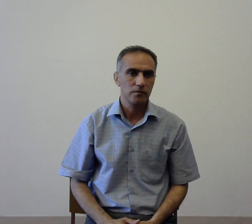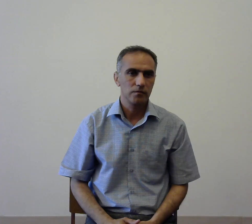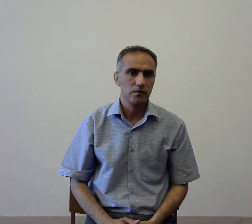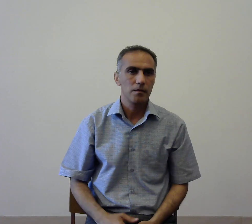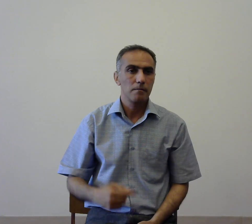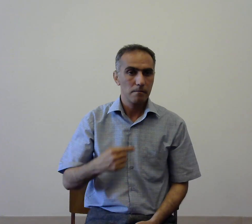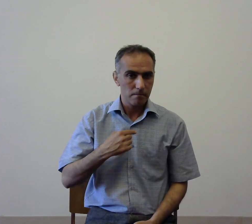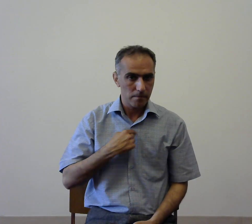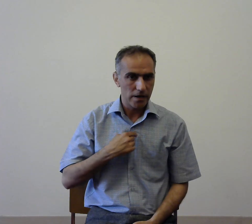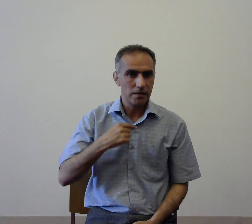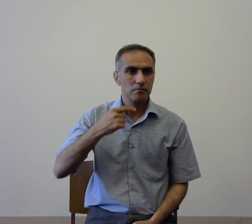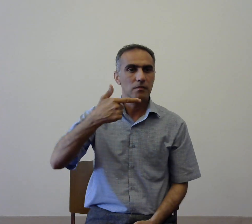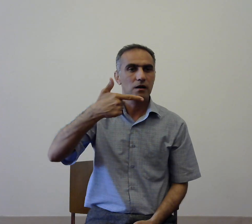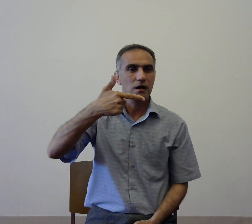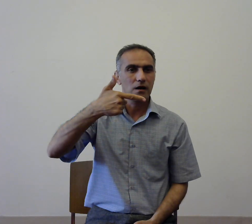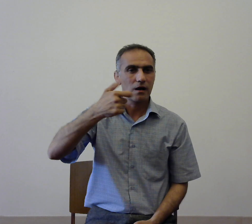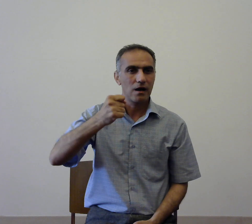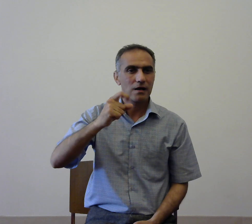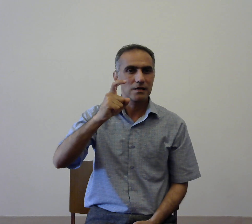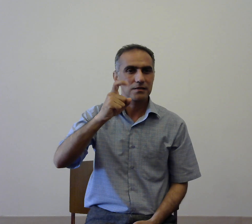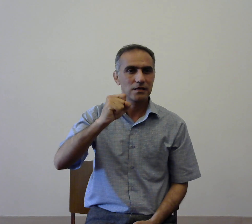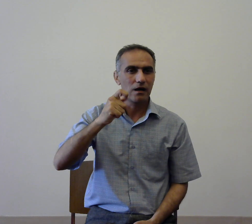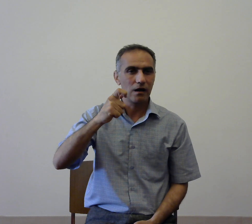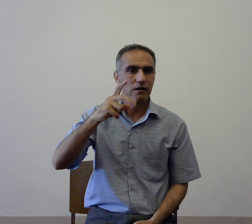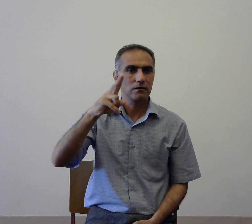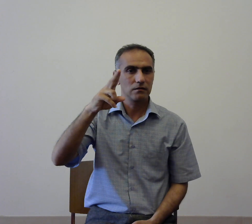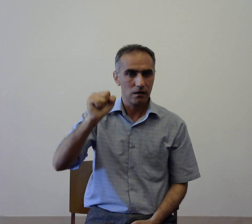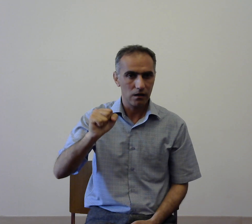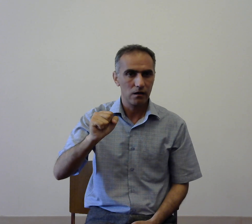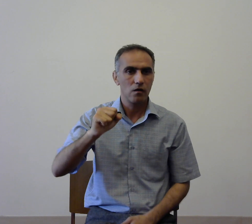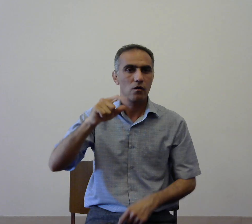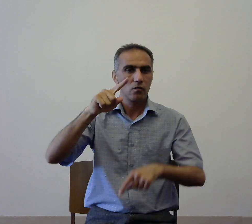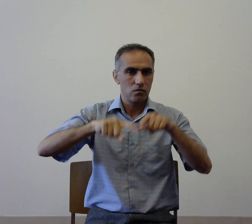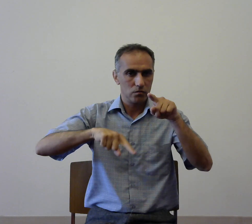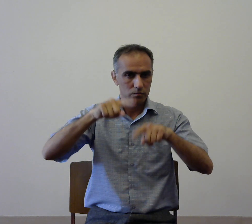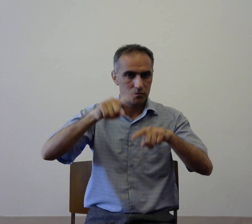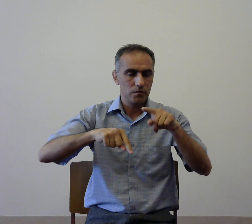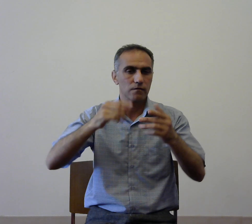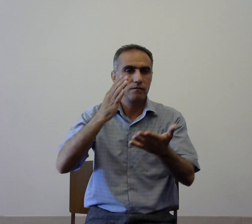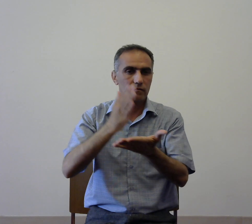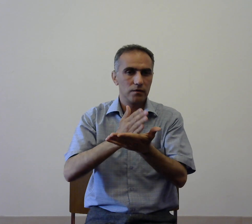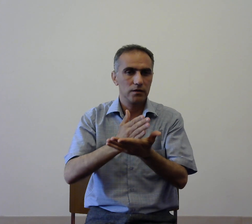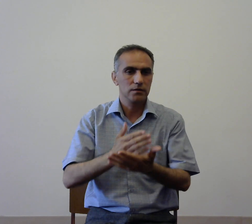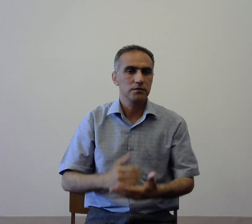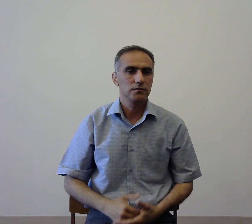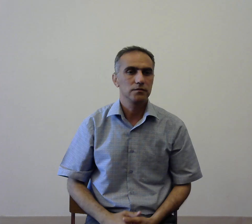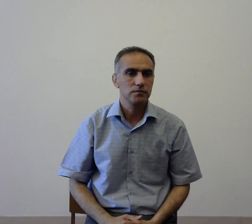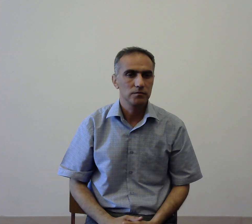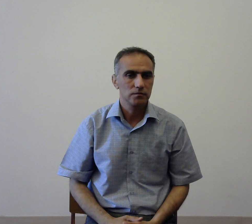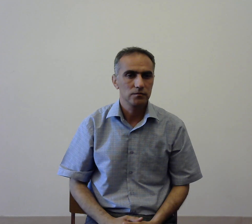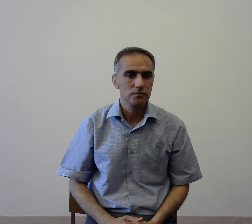Mənim Qazaxda qohumlarım var